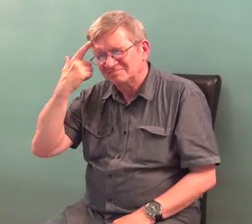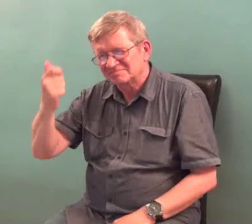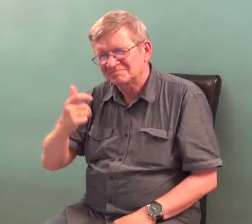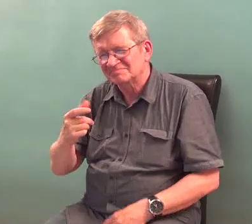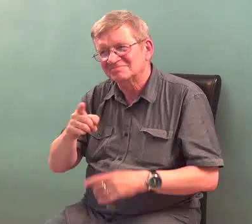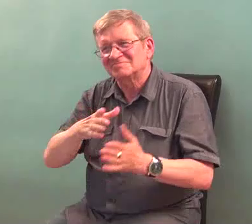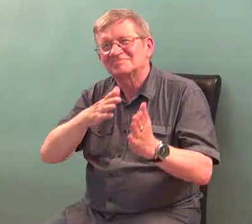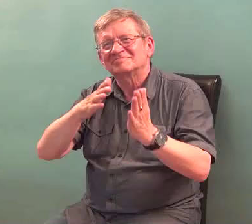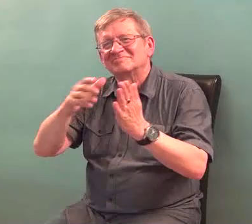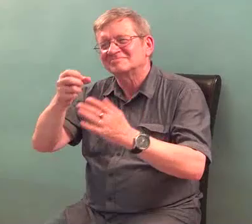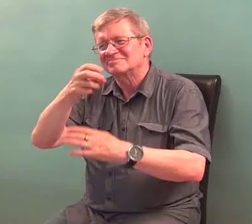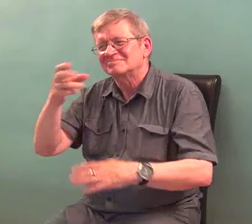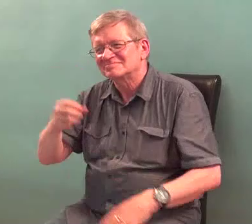Następne z napisami.